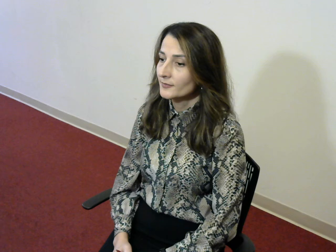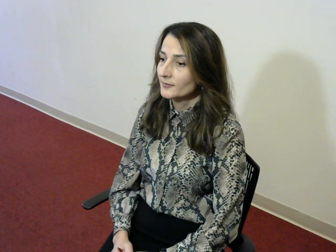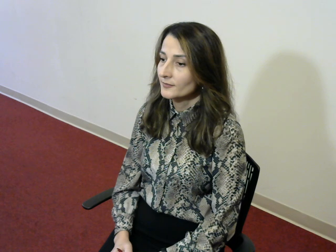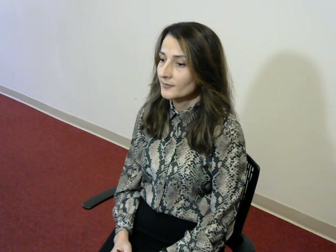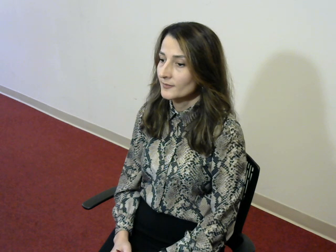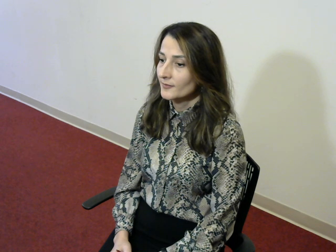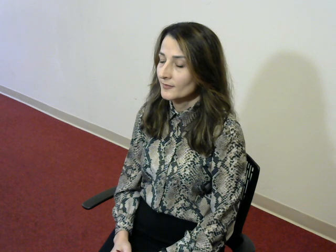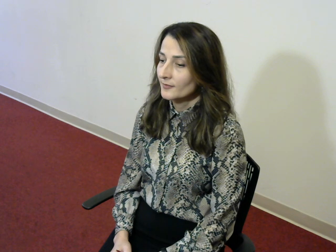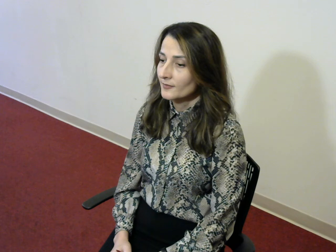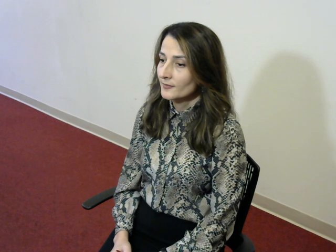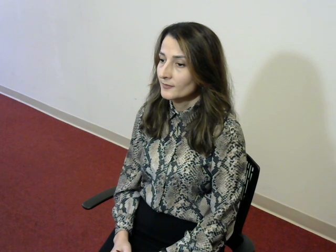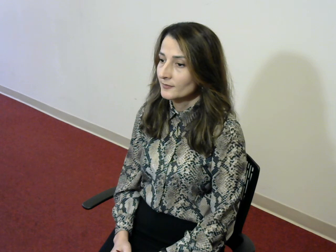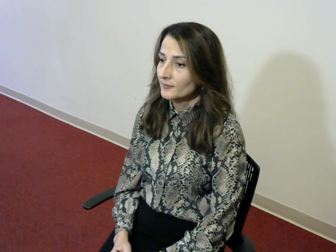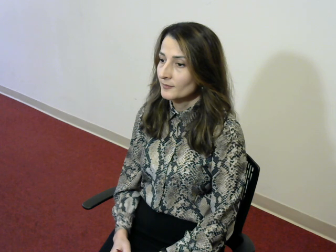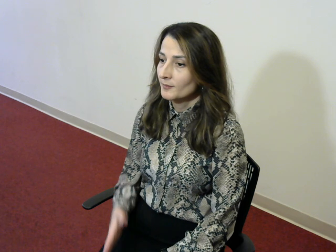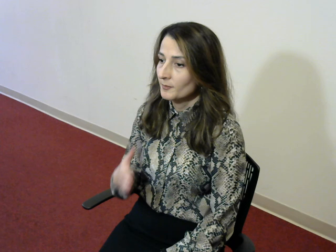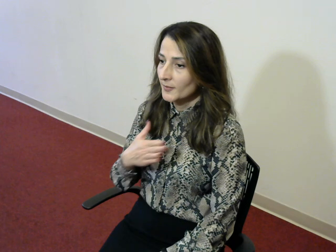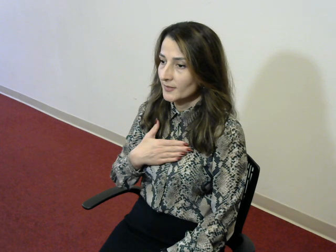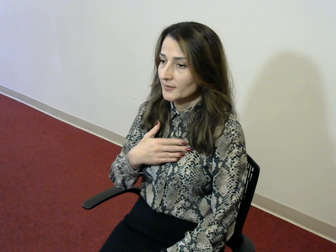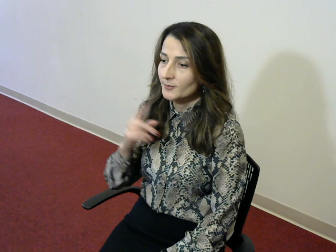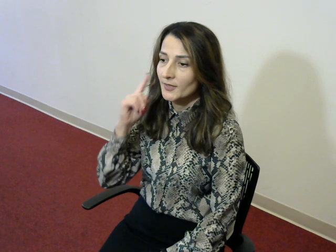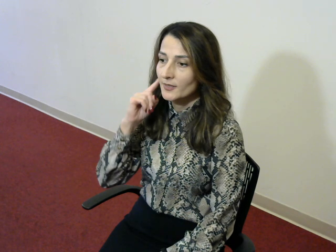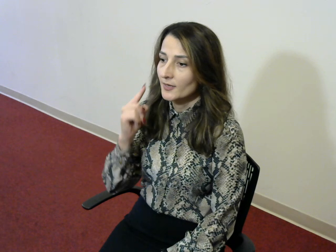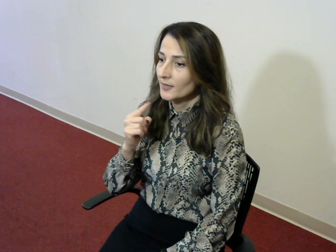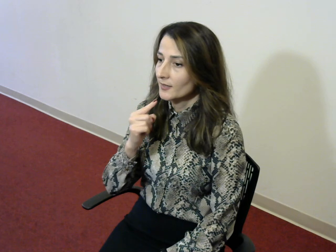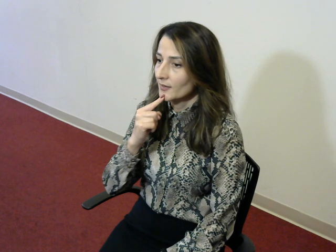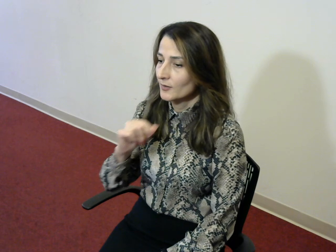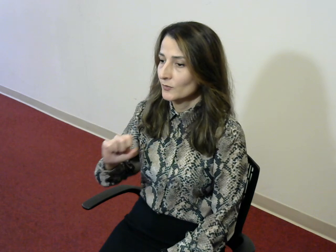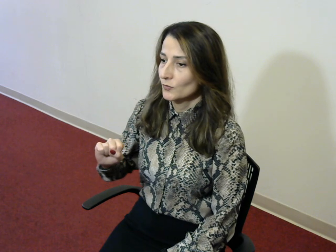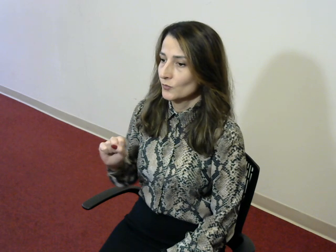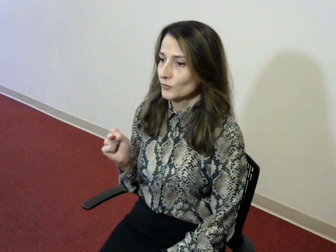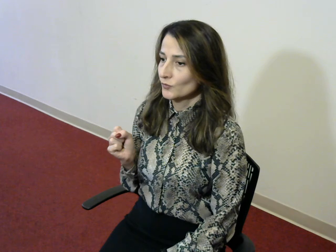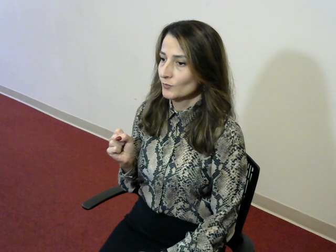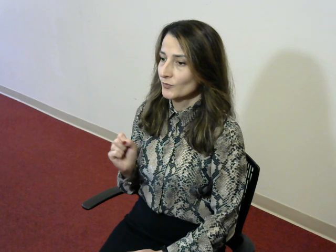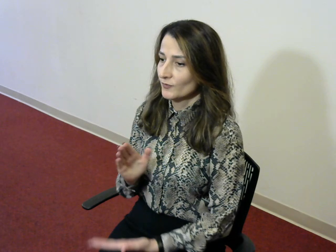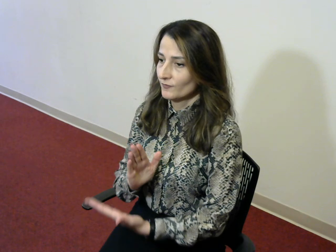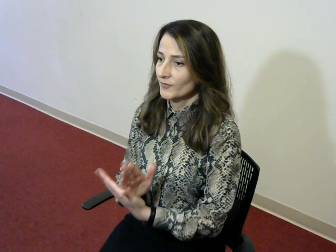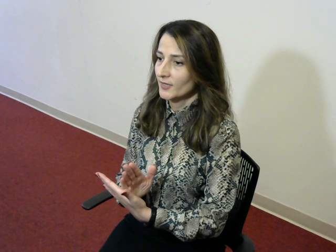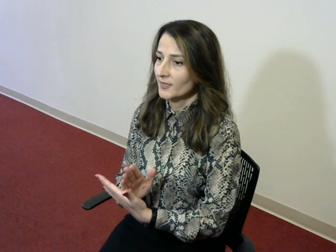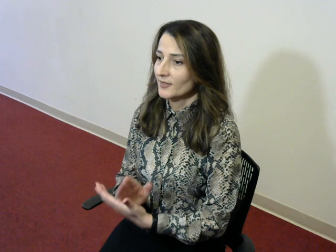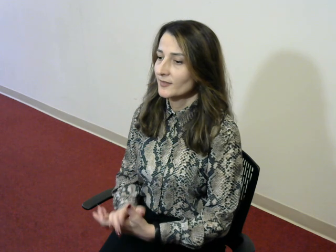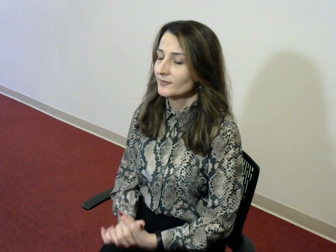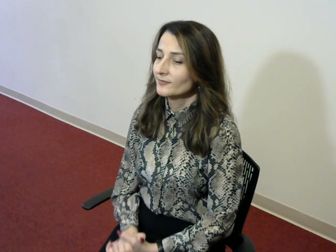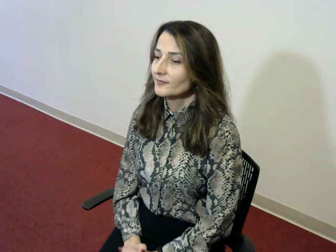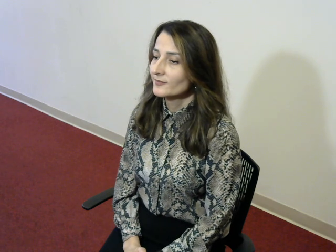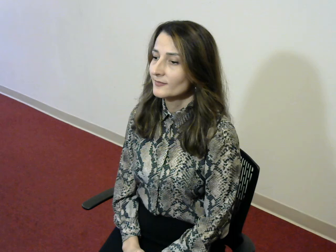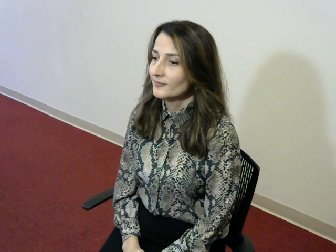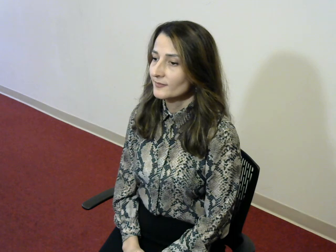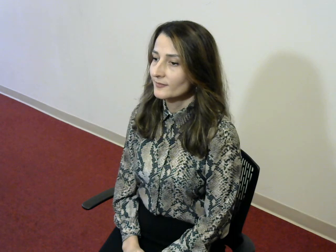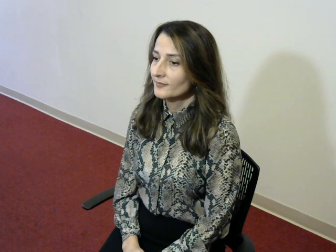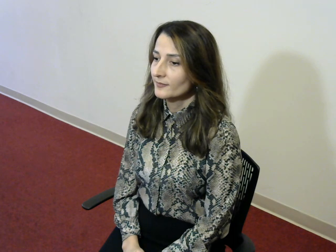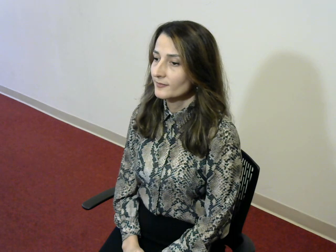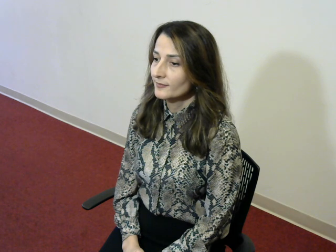Mənim eşitmə məhdudiyyətli dostlarım var